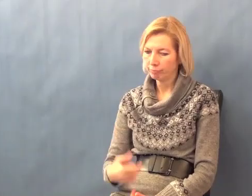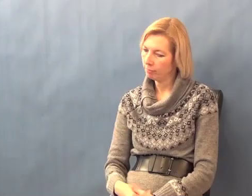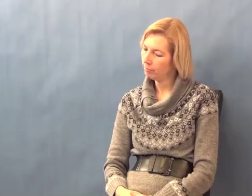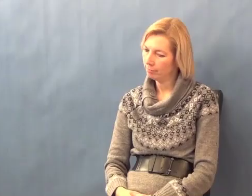Dziwne.